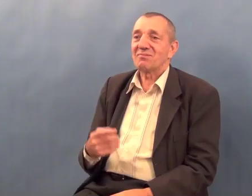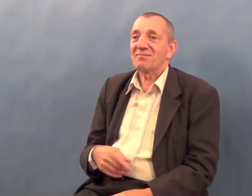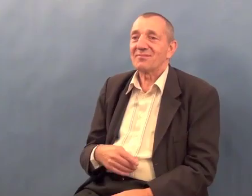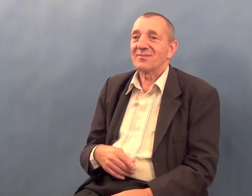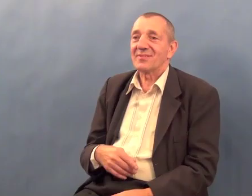Dziwne.